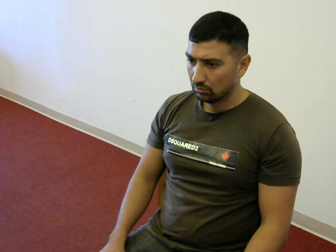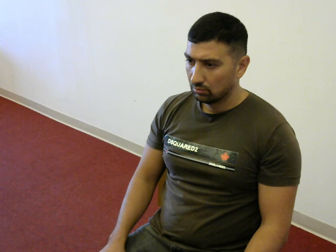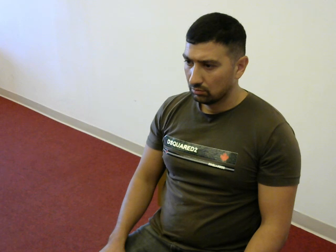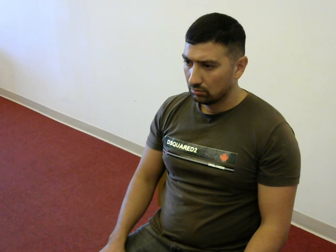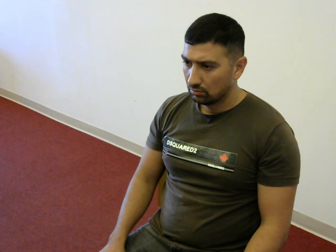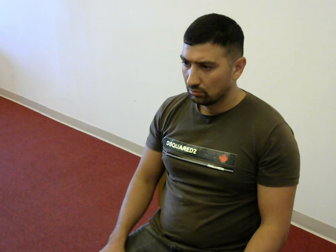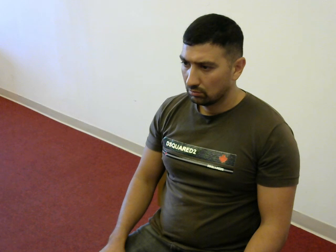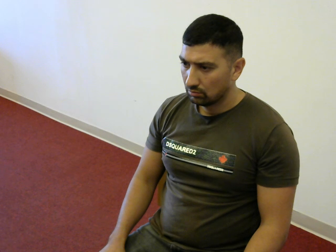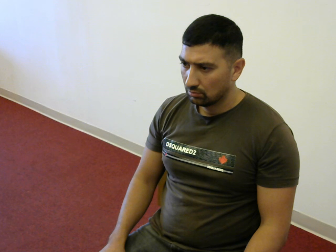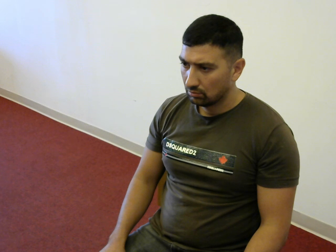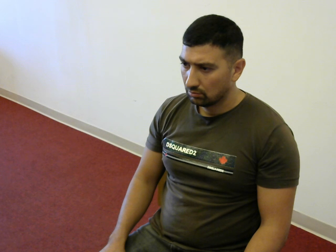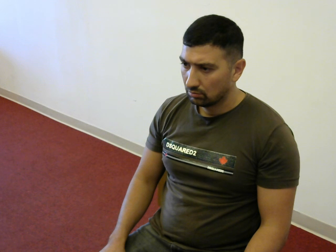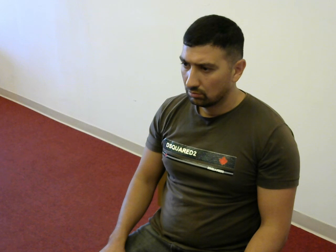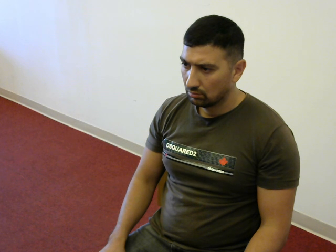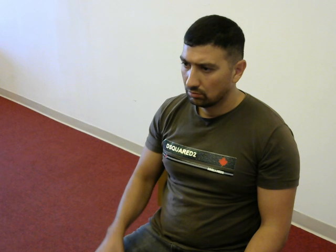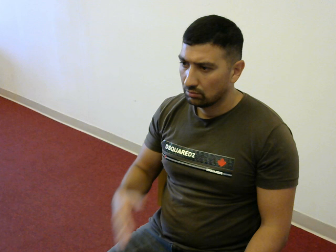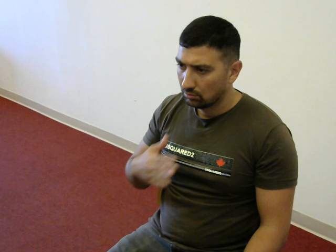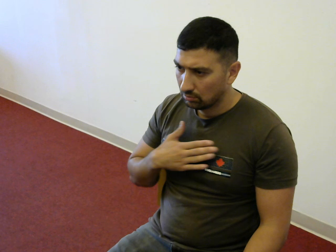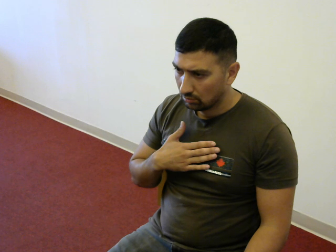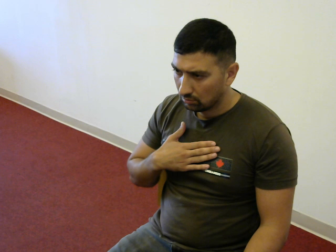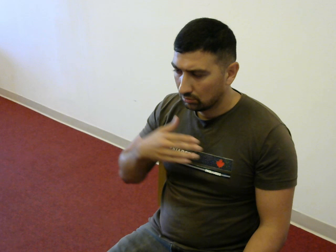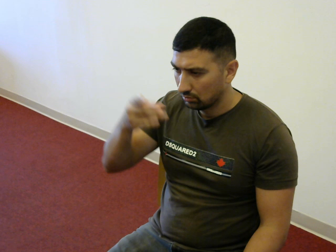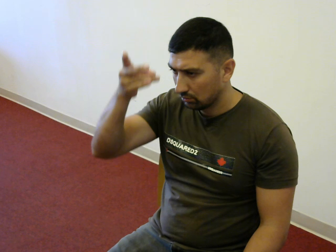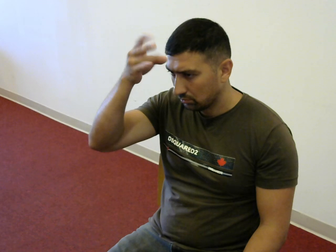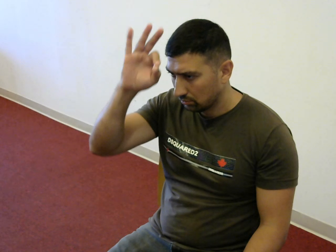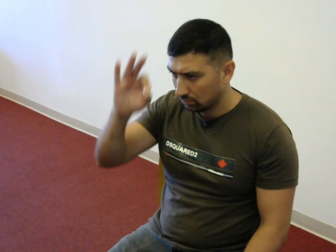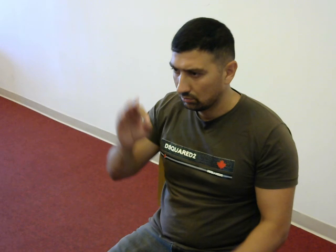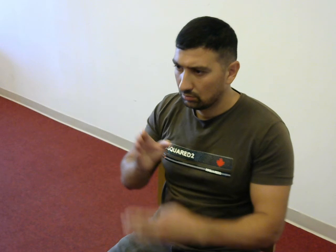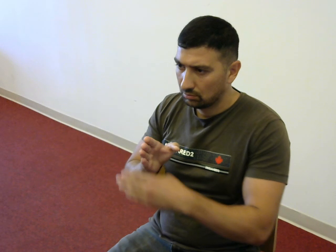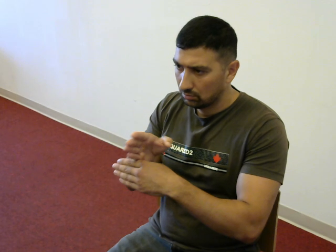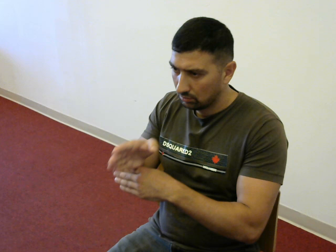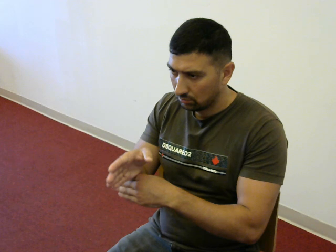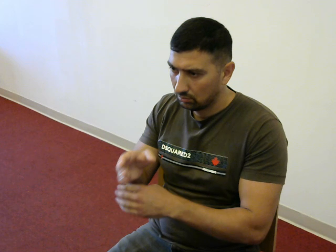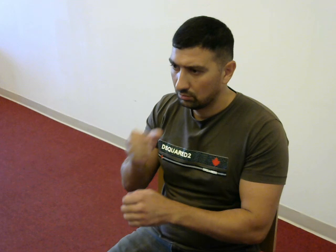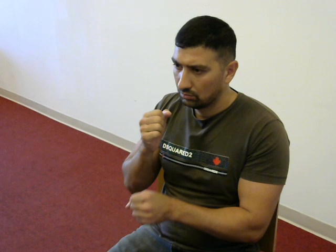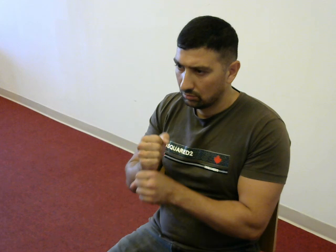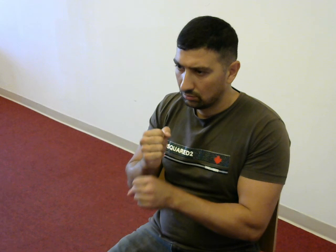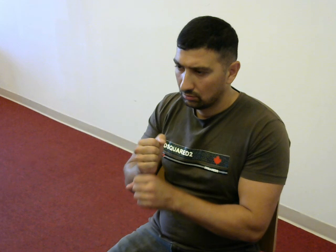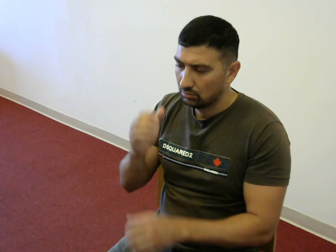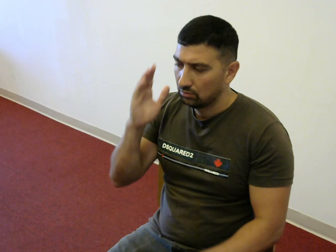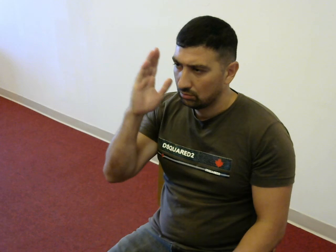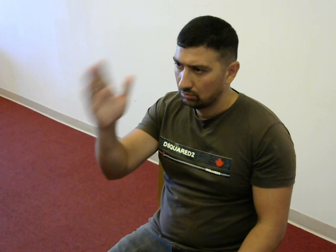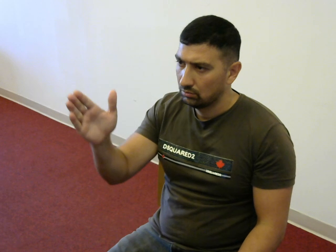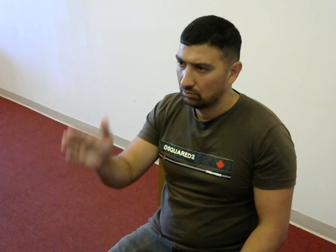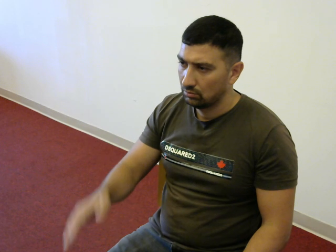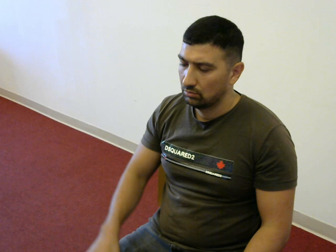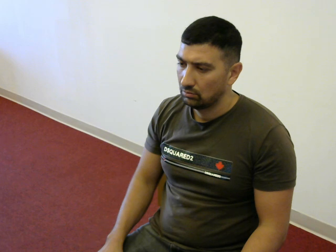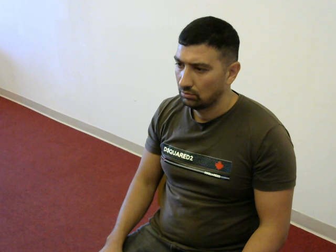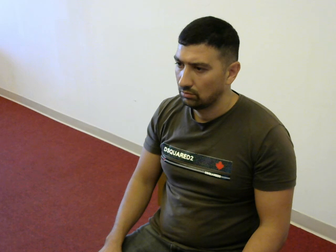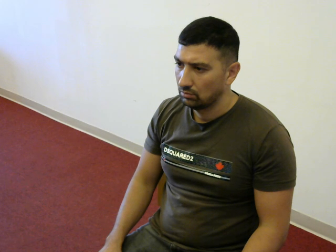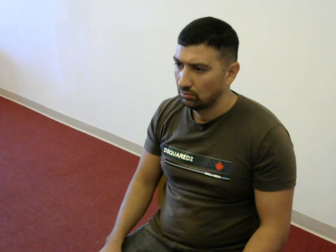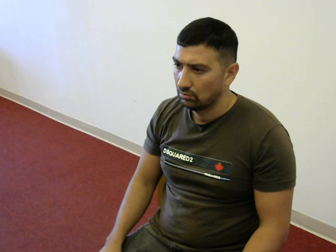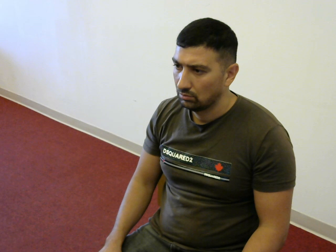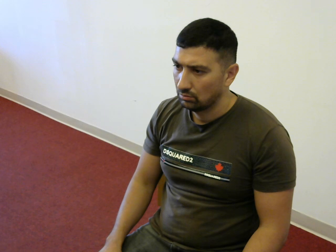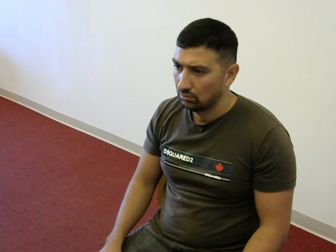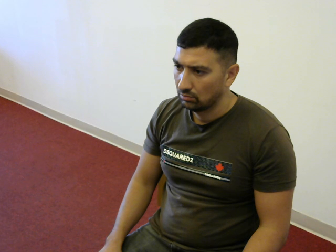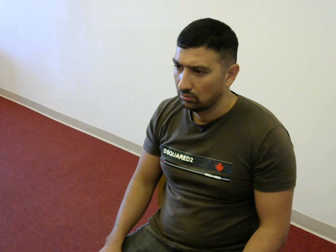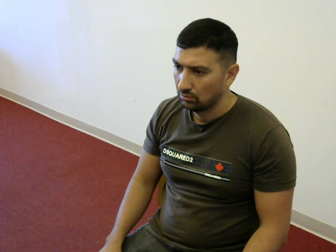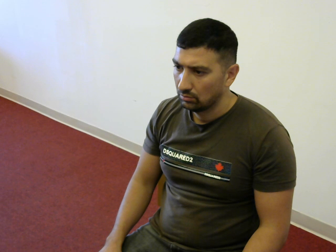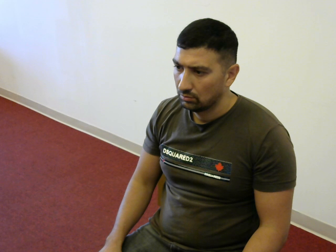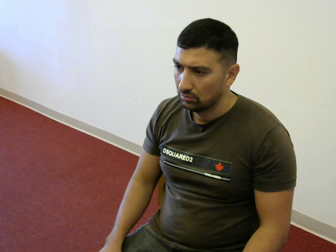Mən polisə müraciət edəcəyəm